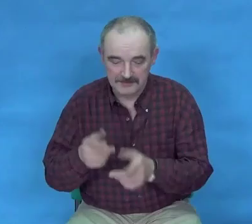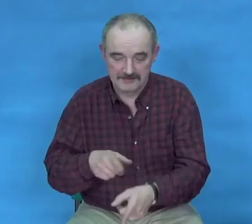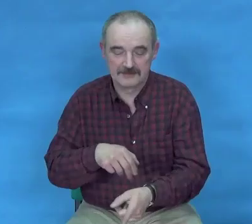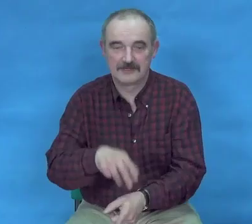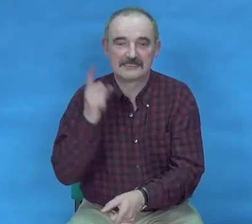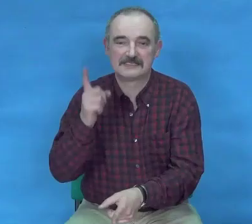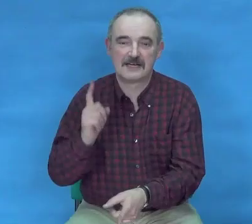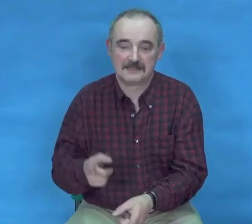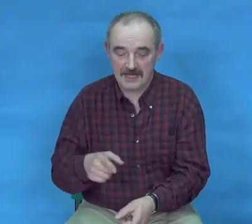Tu jest zakaz.